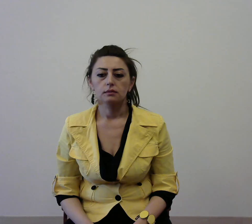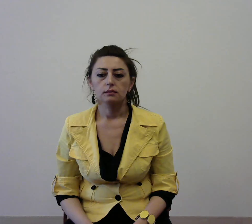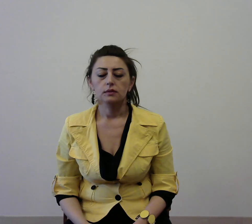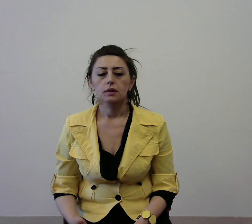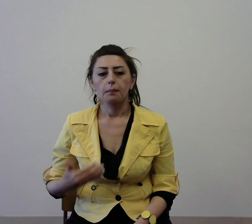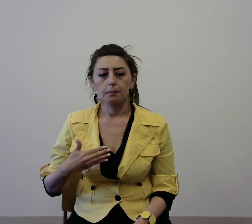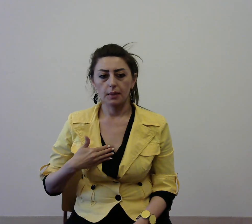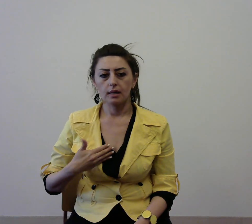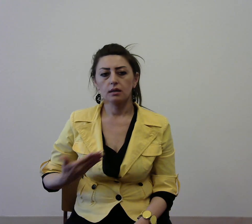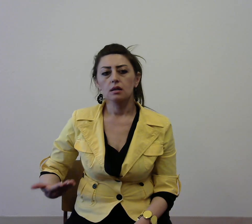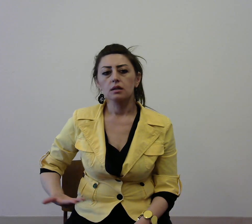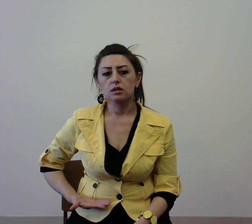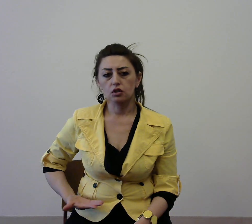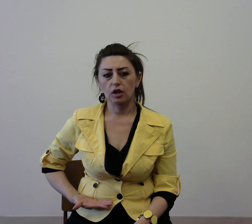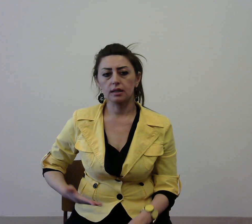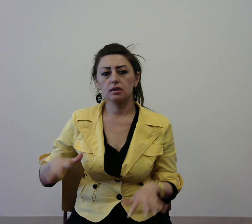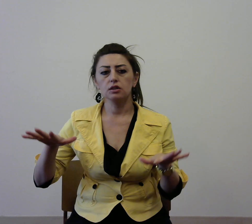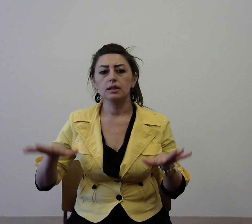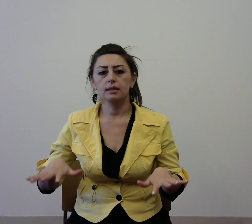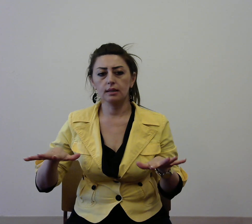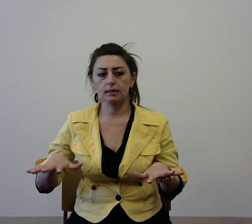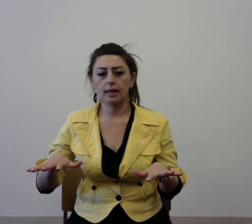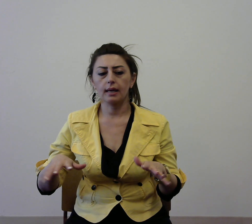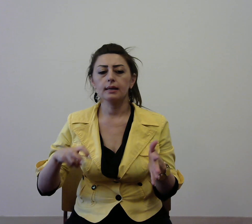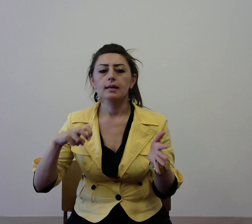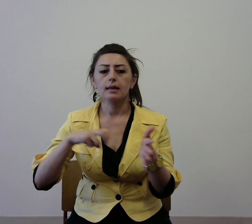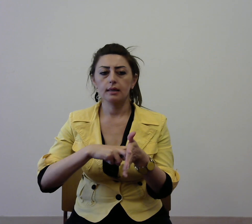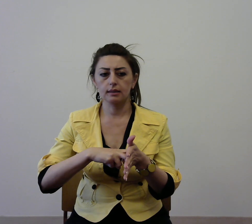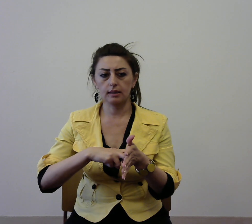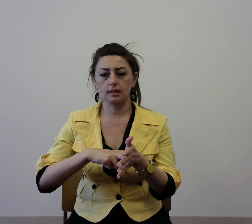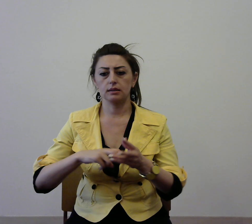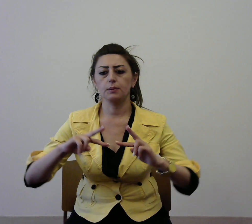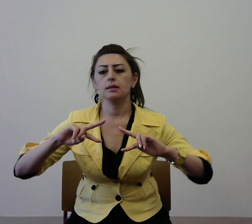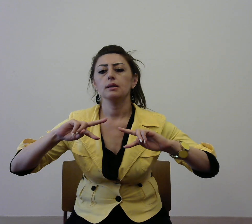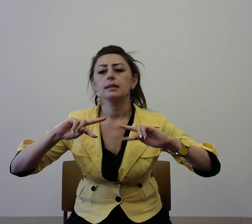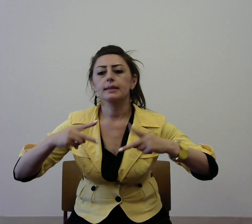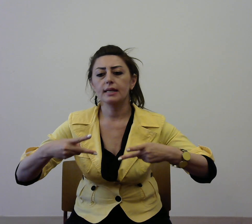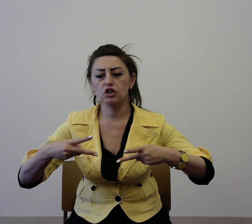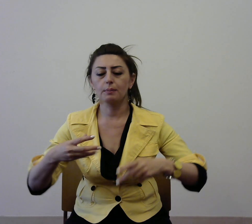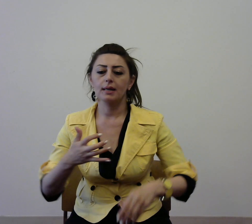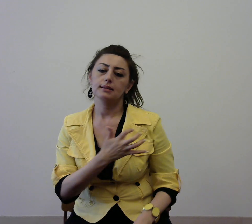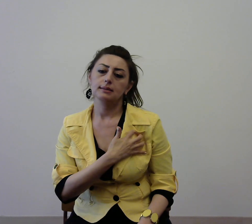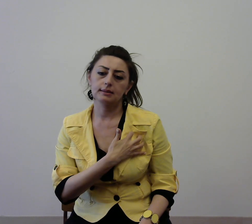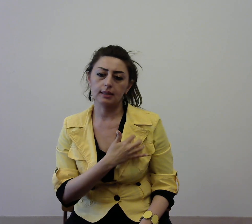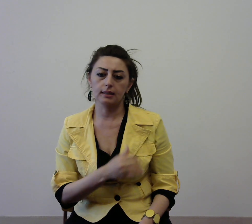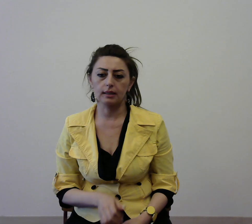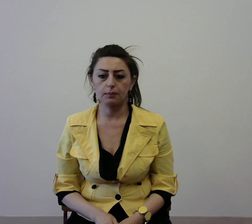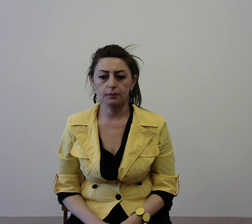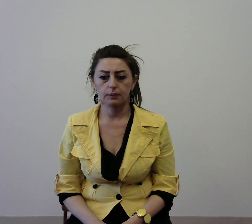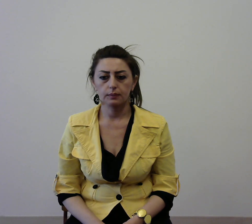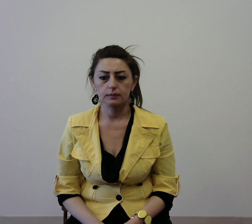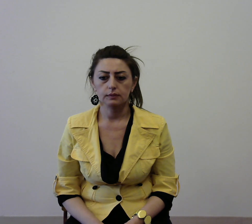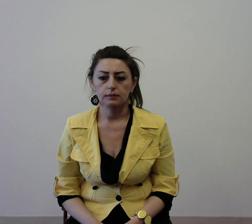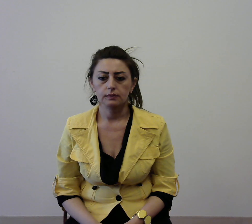Mən yaşayış yeri qeydiyyatımı dəyişmək istəyirəm